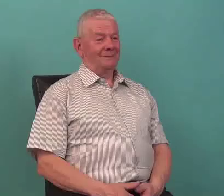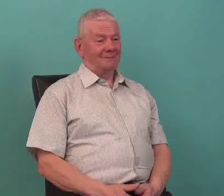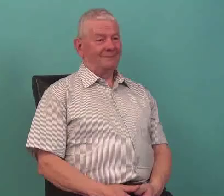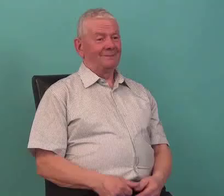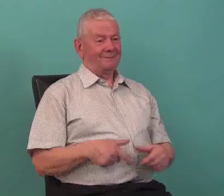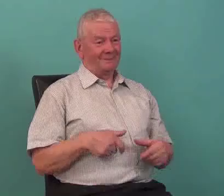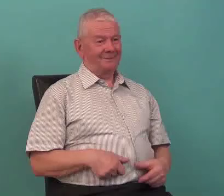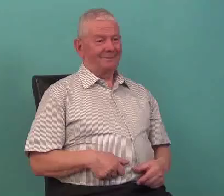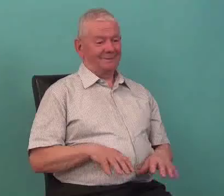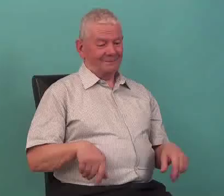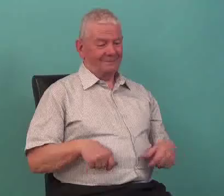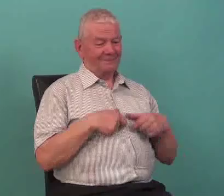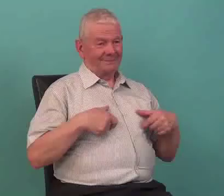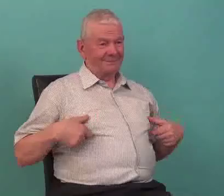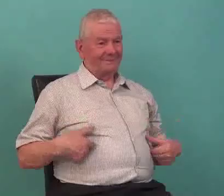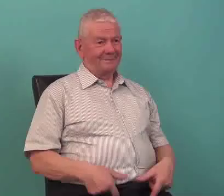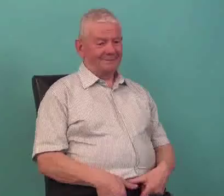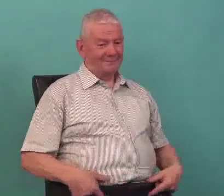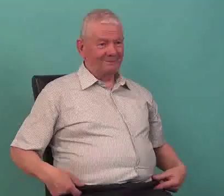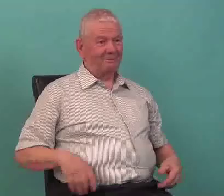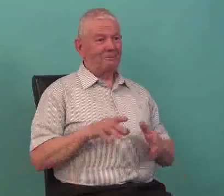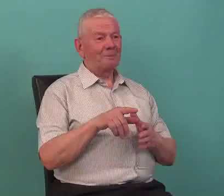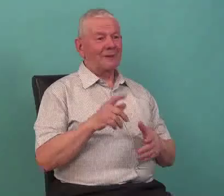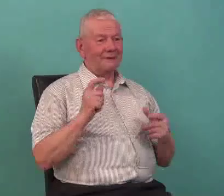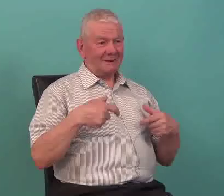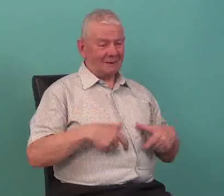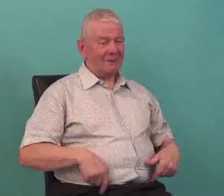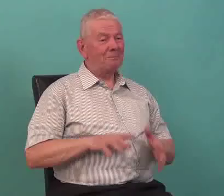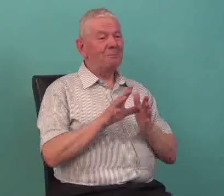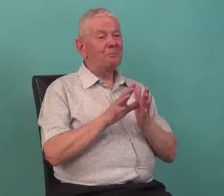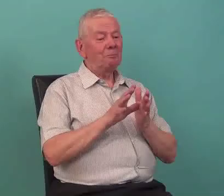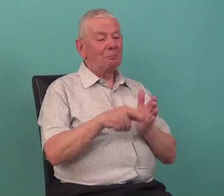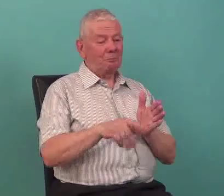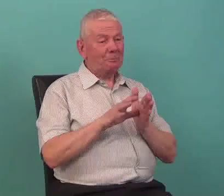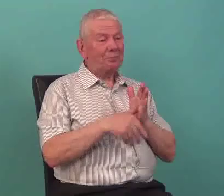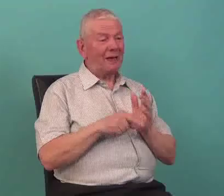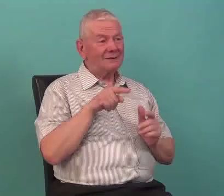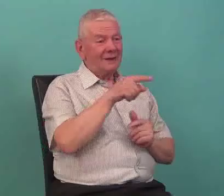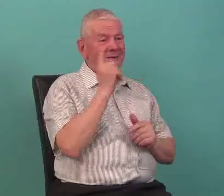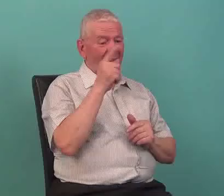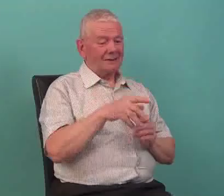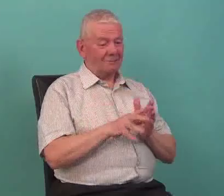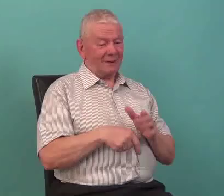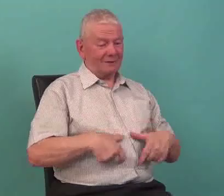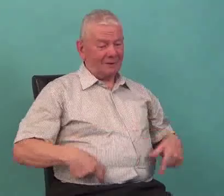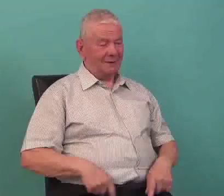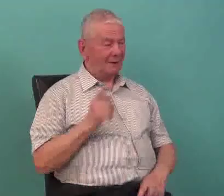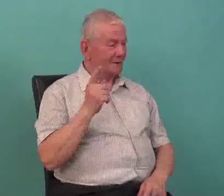Zakaz chodzenia po mieście w stroju kąpielowym.